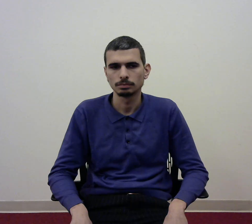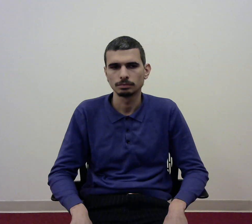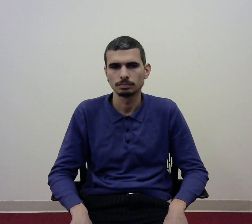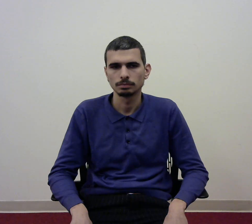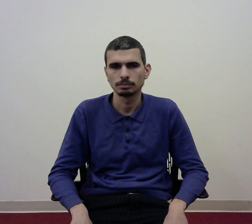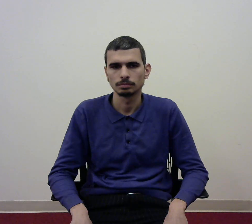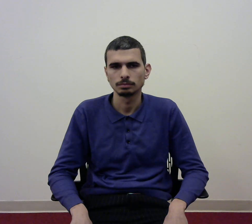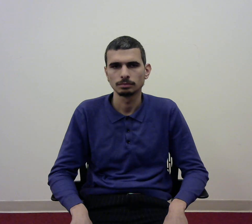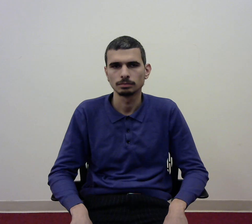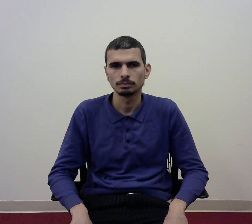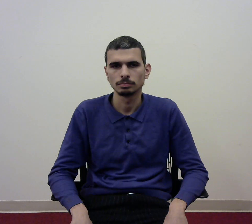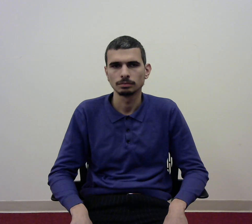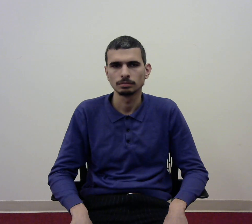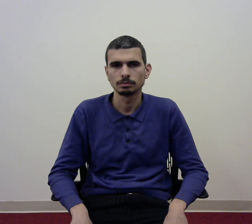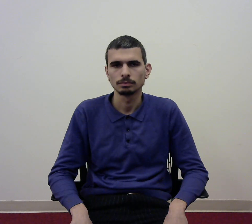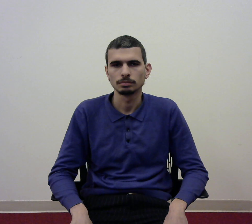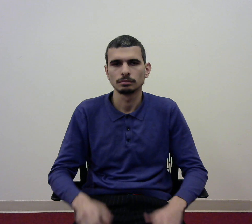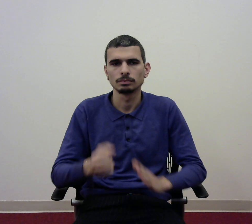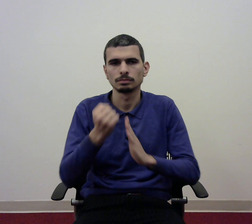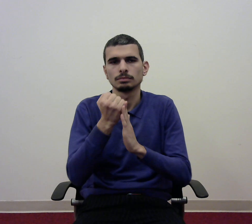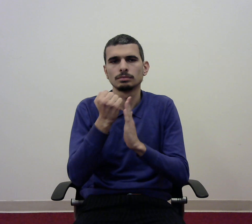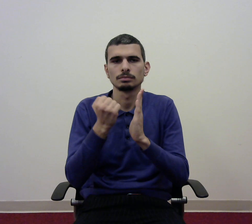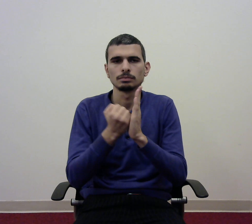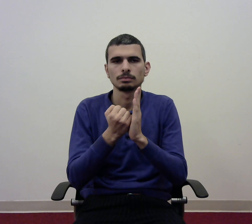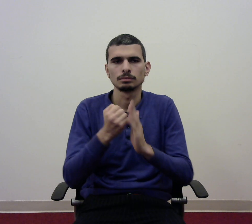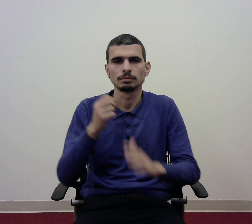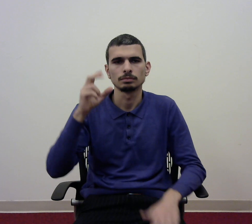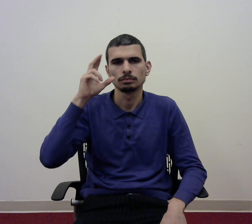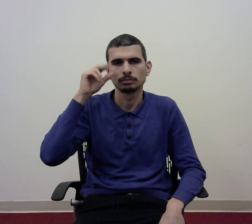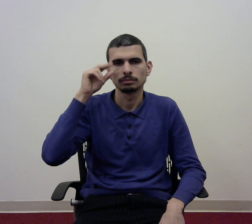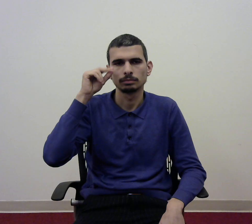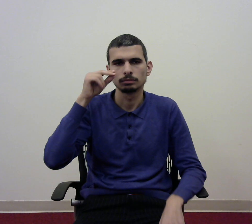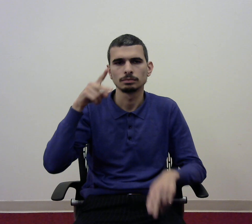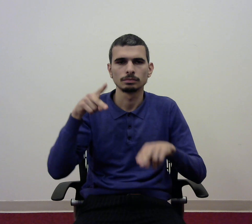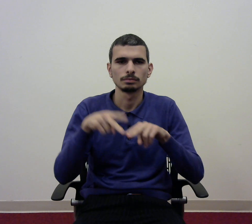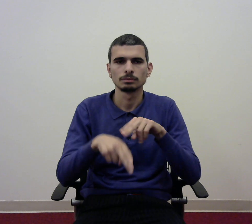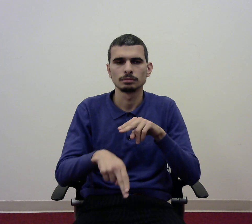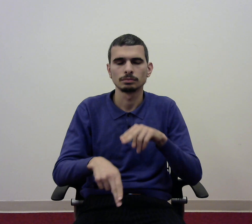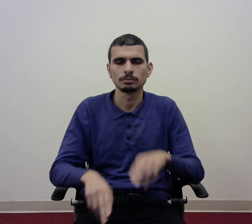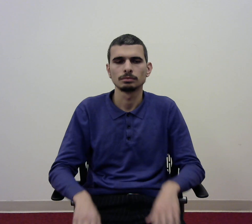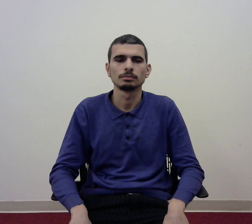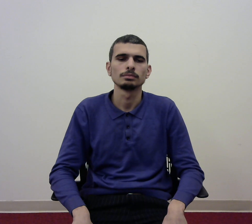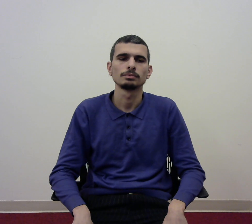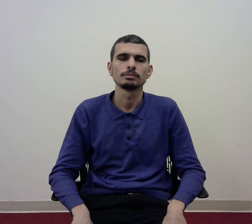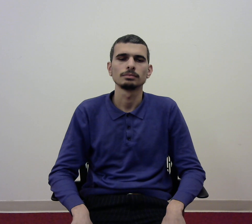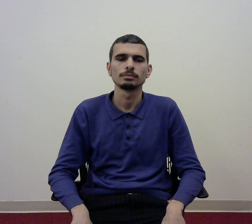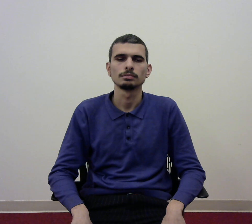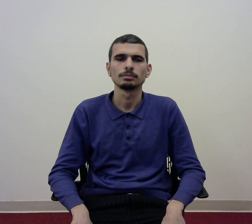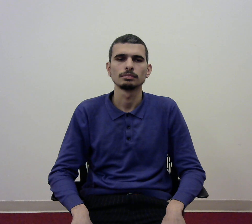Viza nə vaxt bitir?